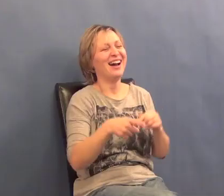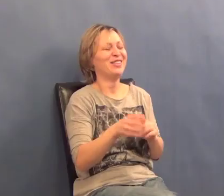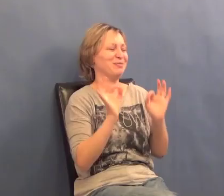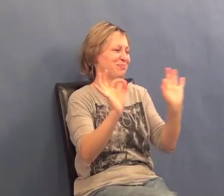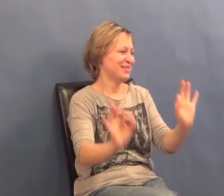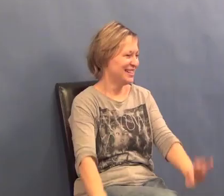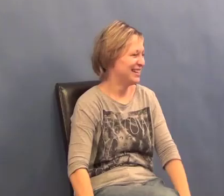To jest dobre.